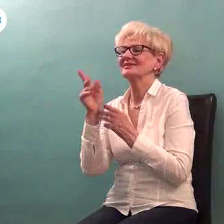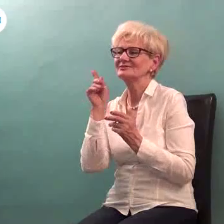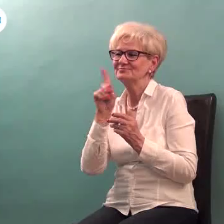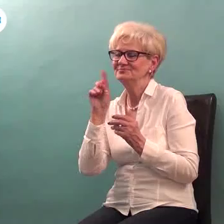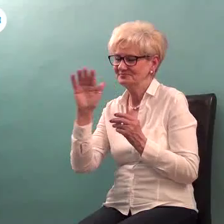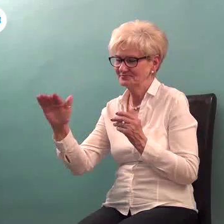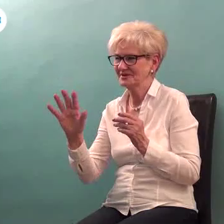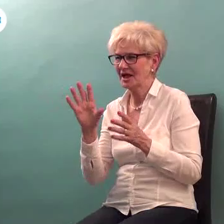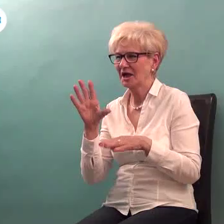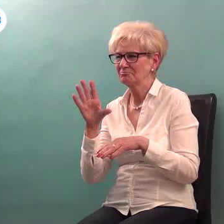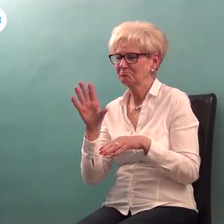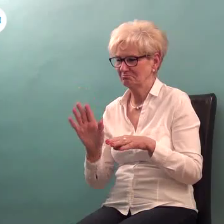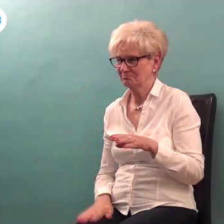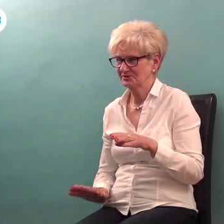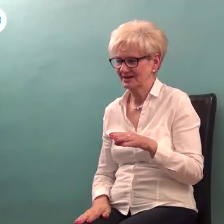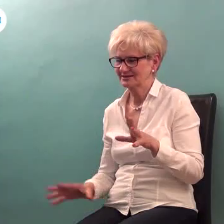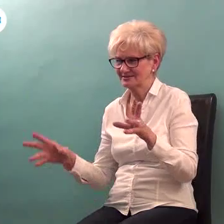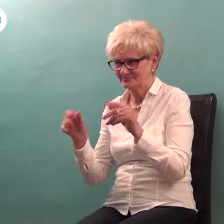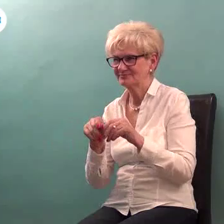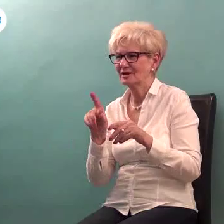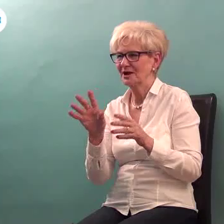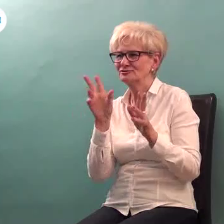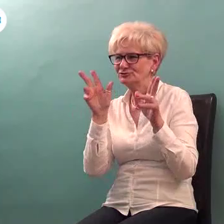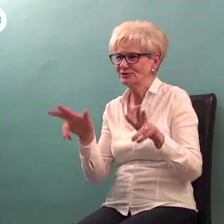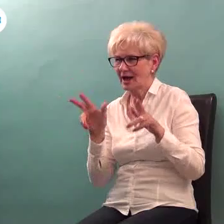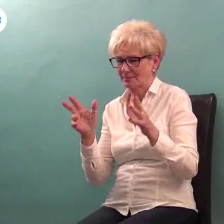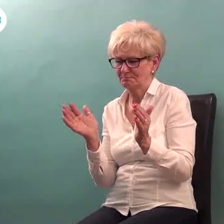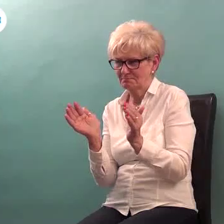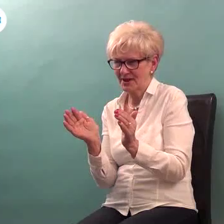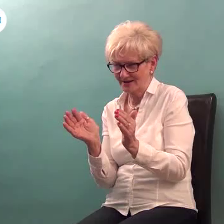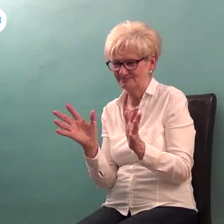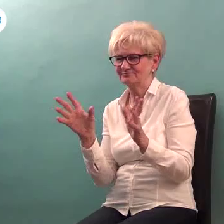Mały chłopak i pies mają małą żabkę.